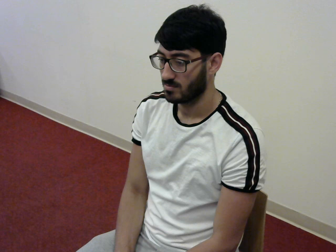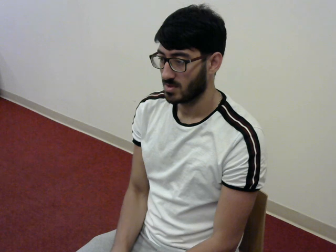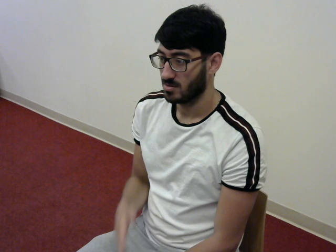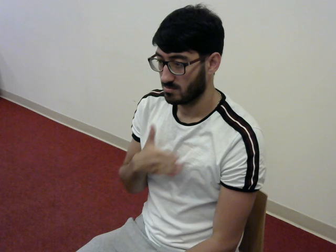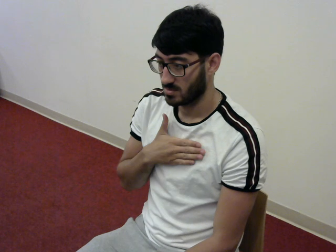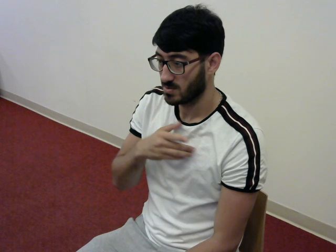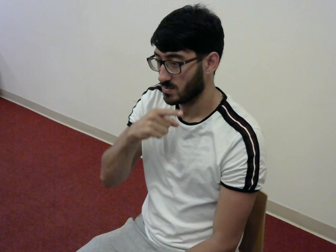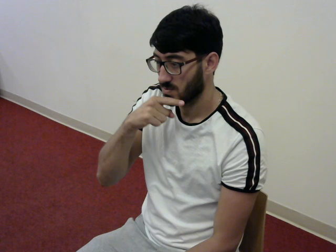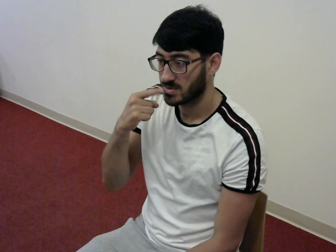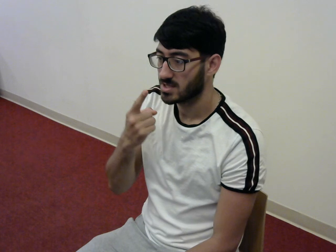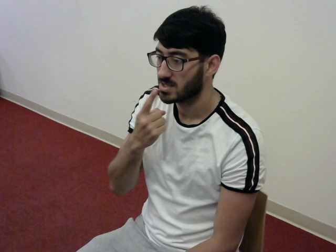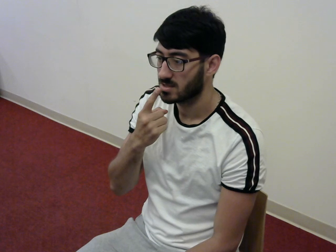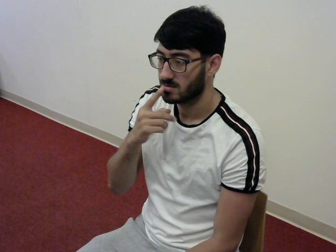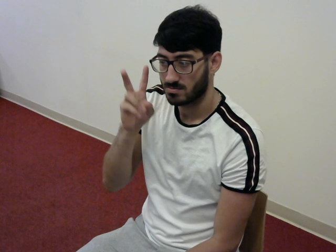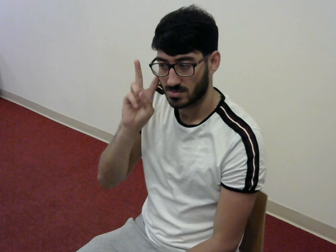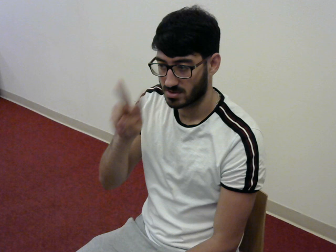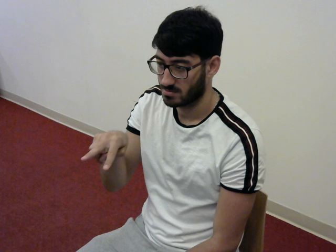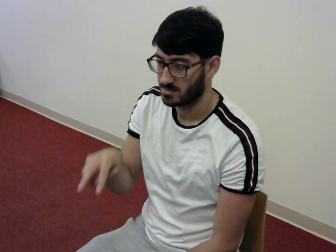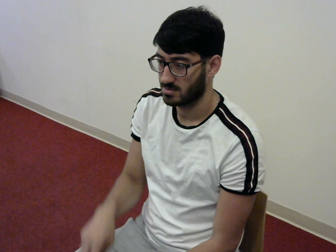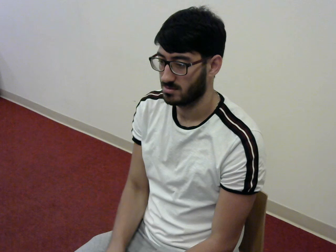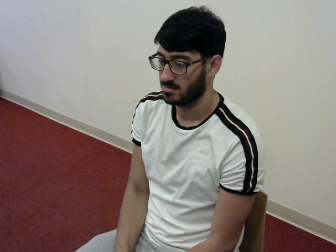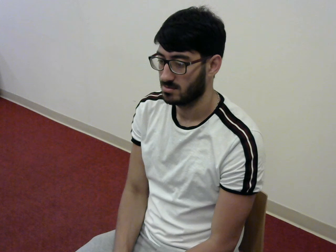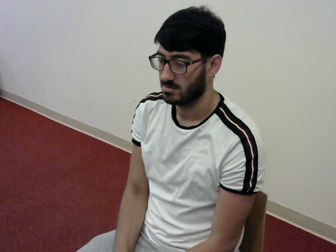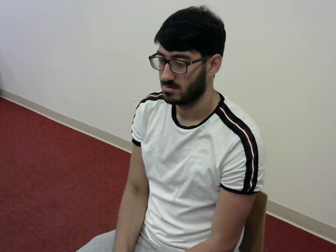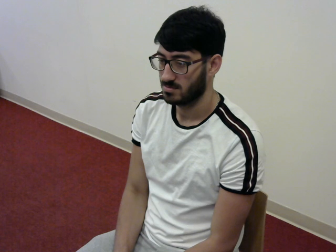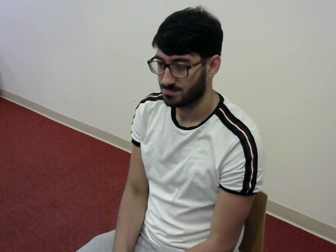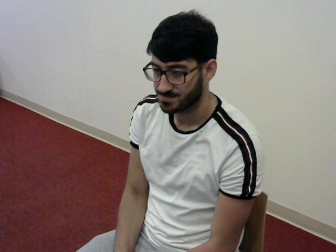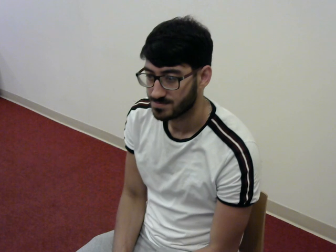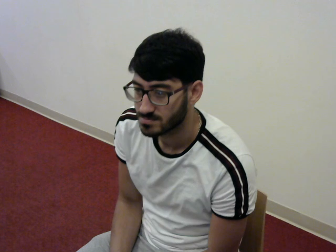Mən rus dilini bilmirəm